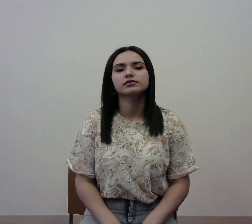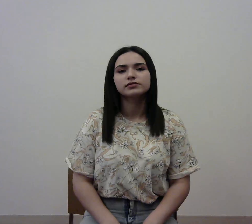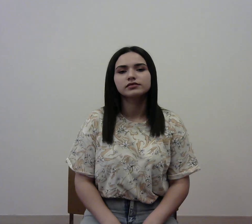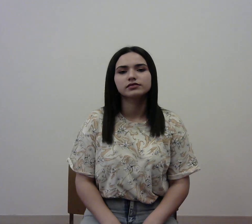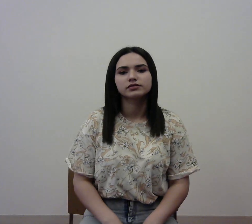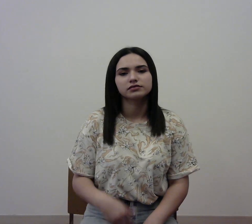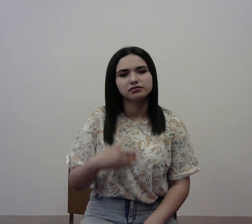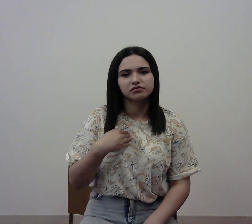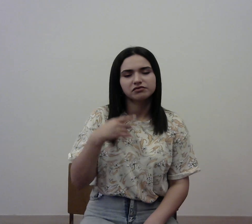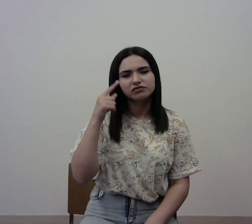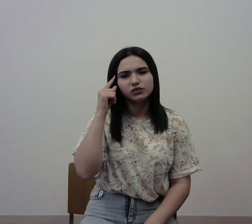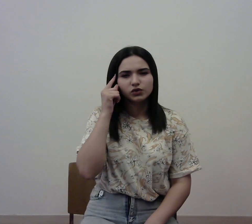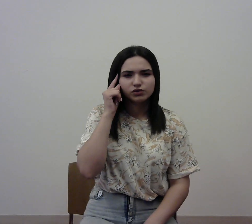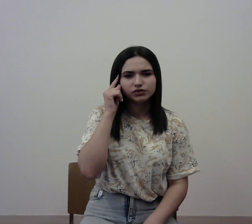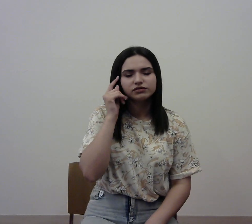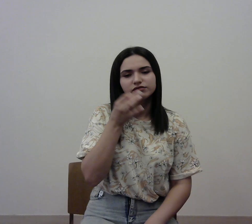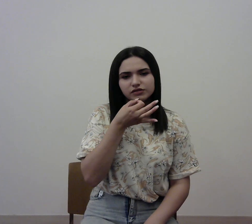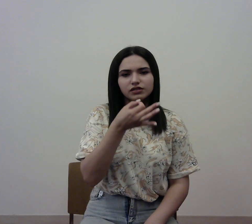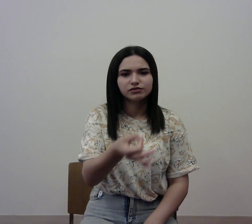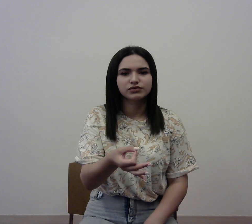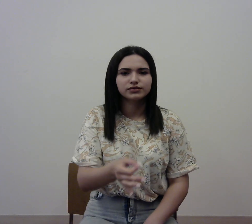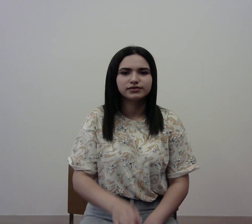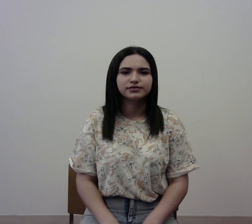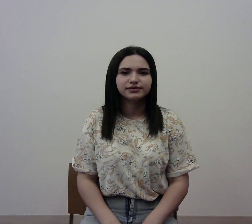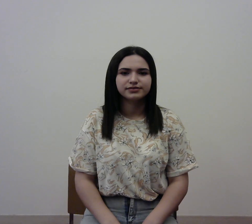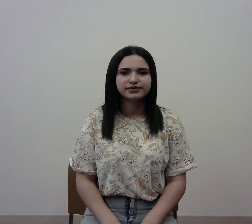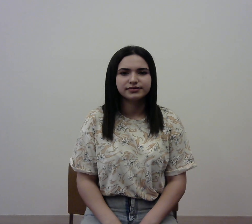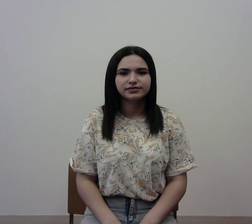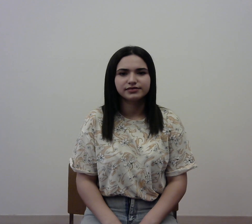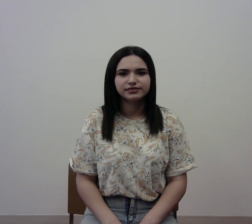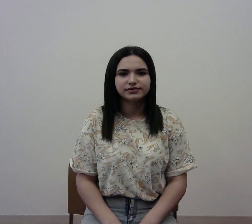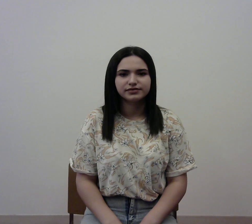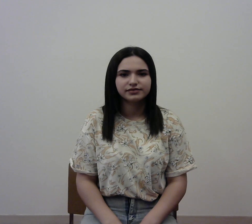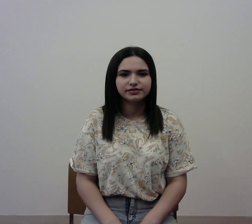Mən fikirləşim, deyərəm